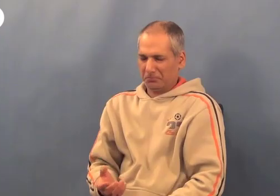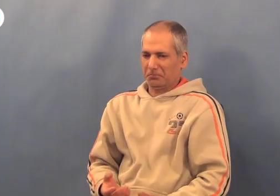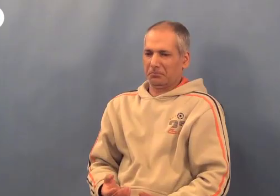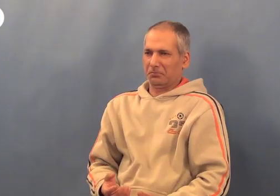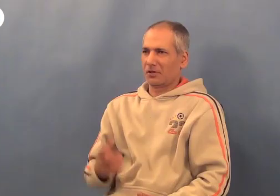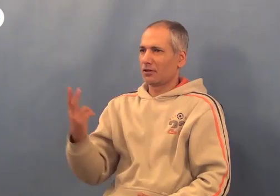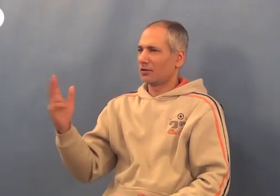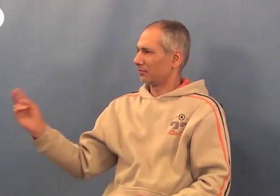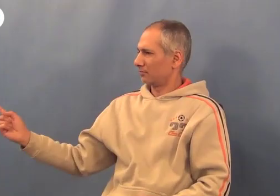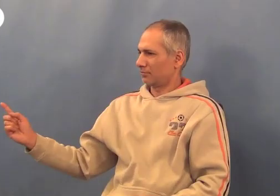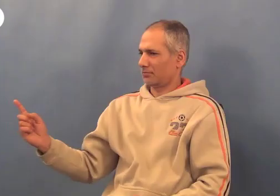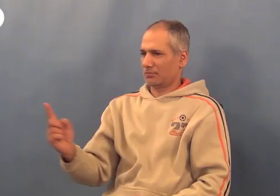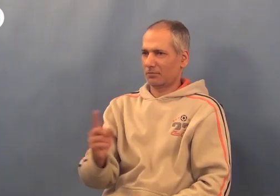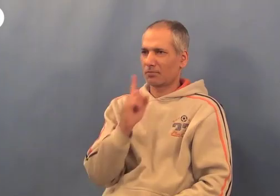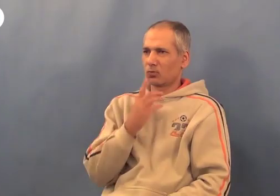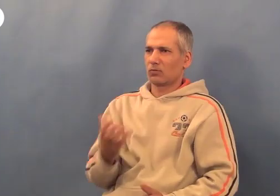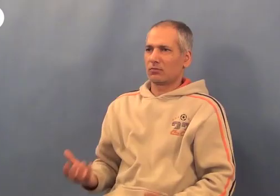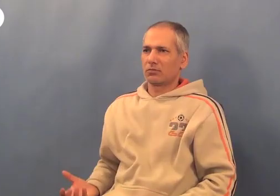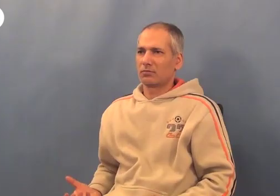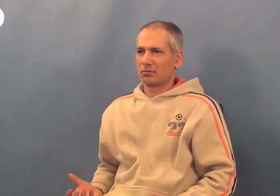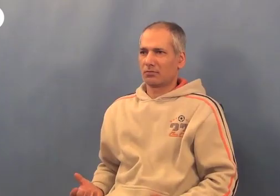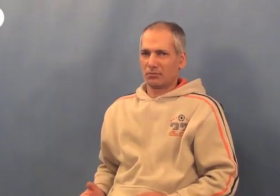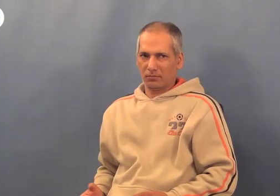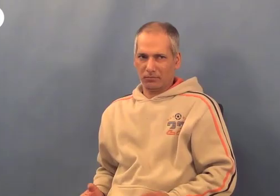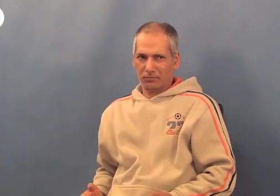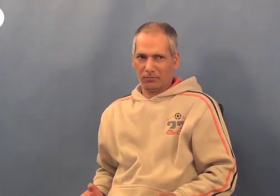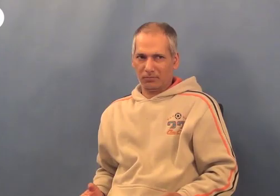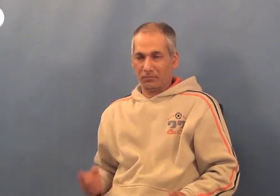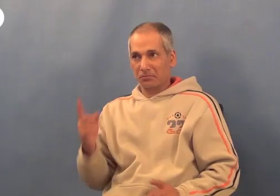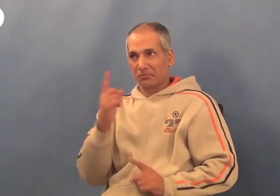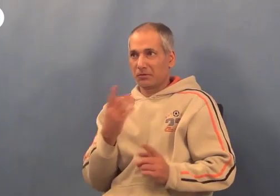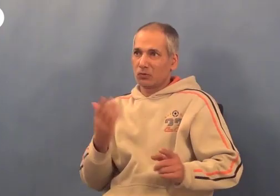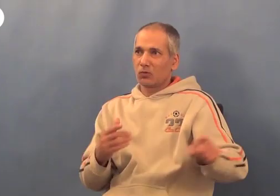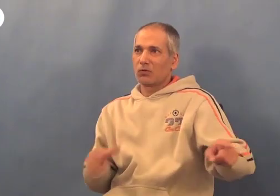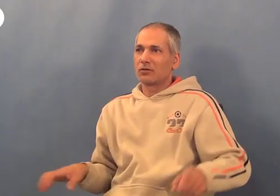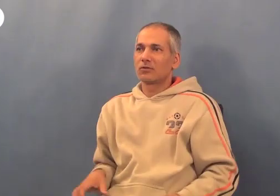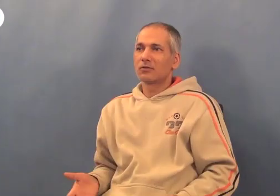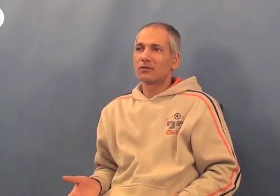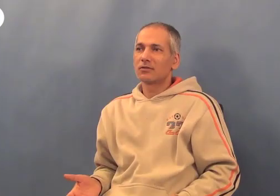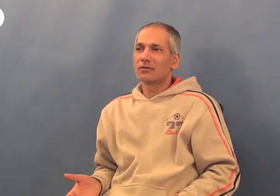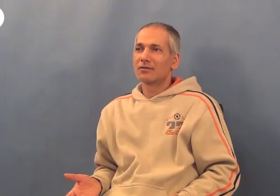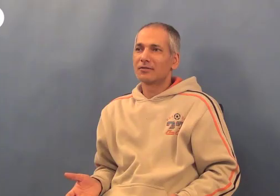Trzech chłopców zbliża się do niego, patrzy na nich, myśli, że może oni ukradli.